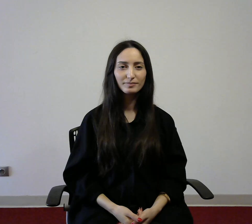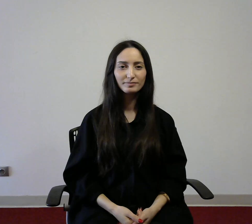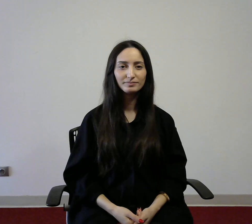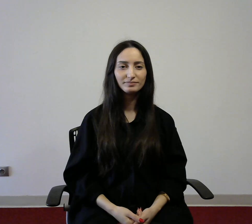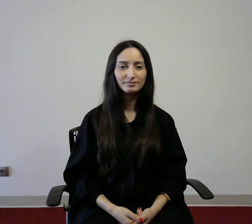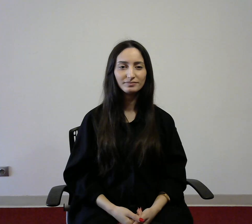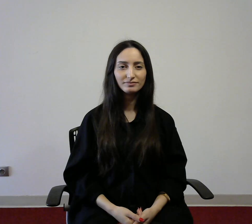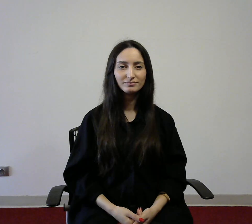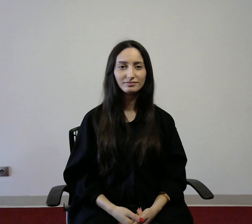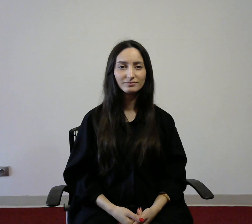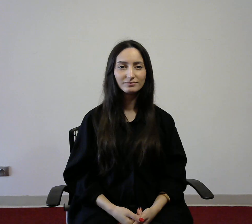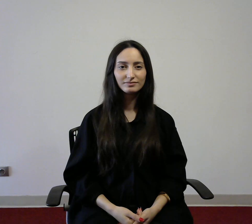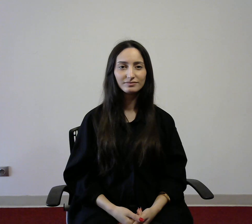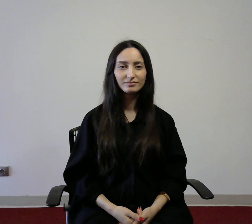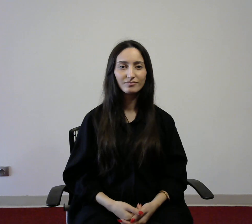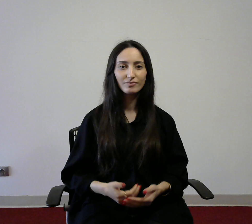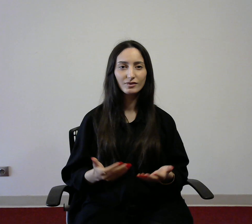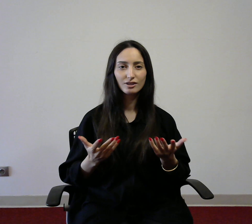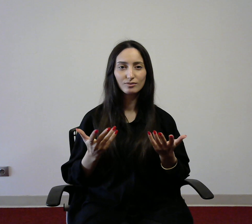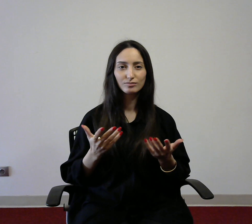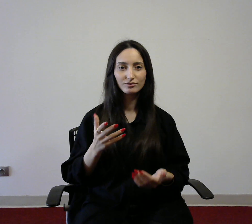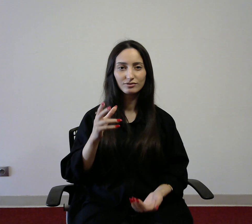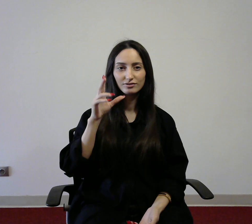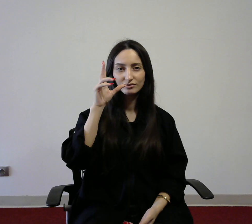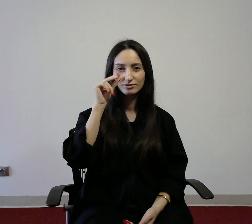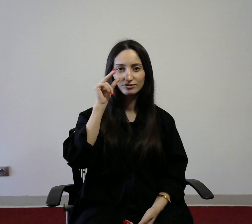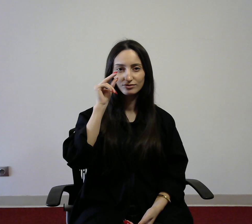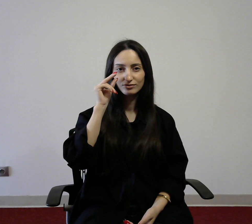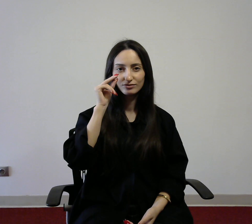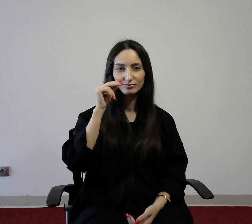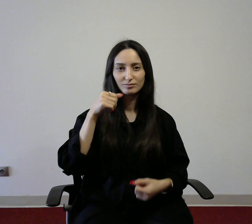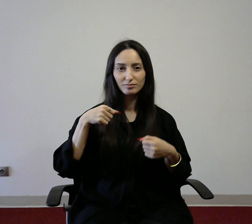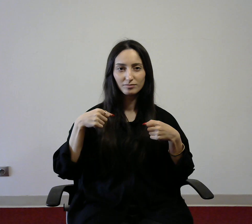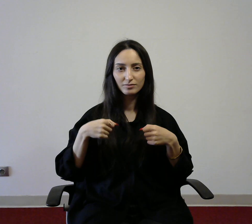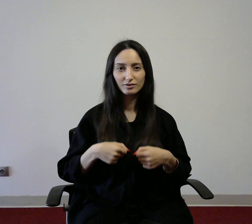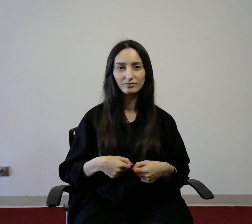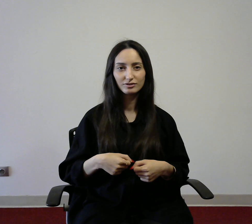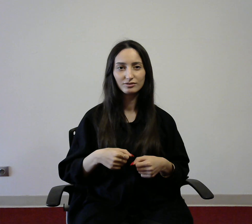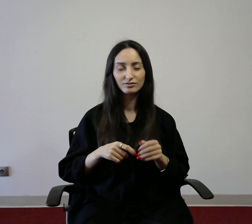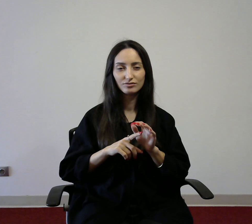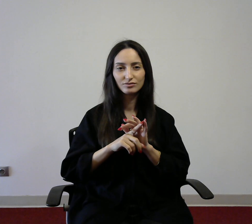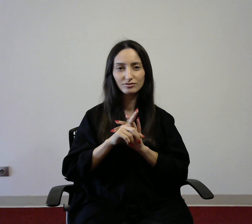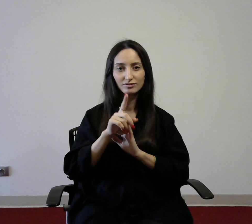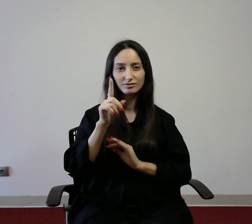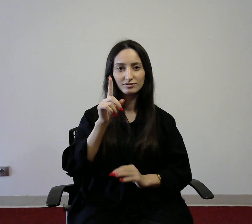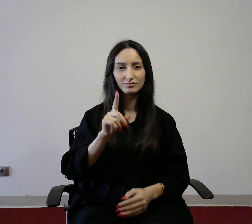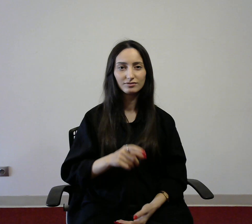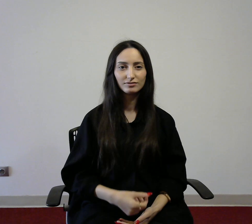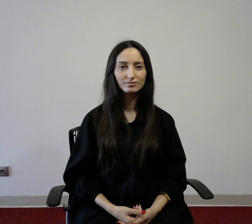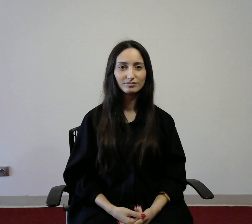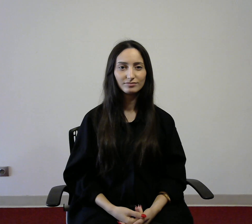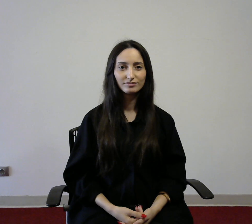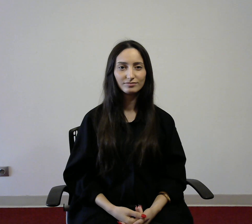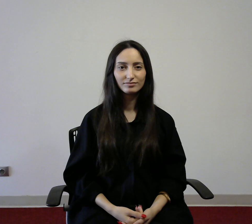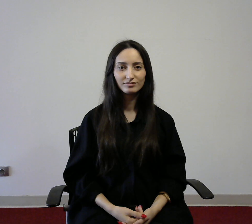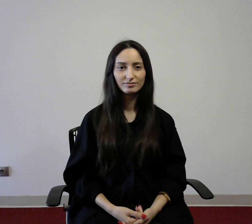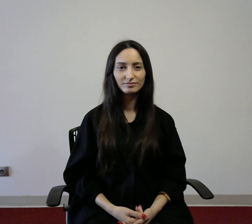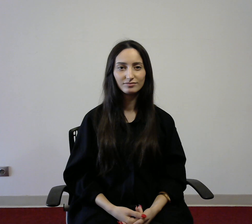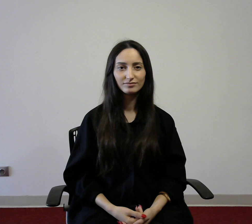Hansı tarixdən hüququm başlayır?